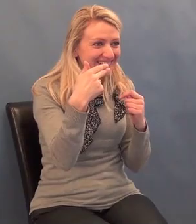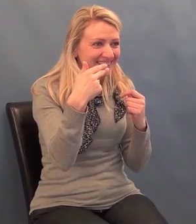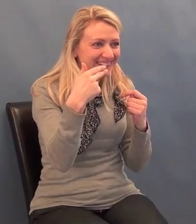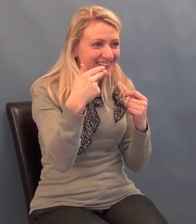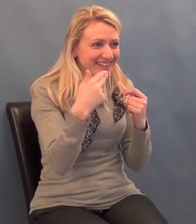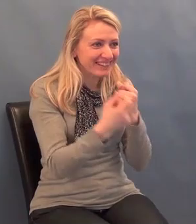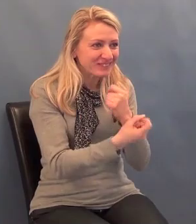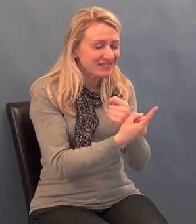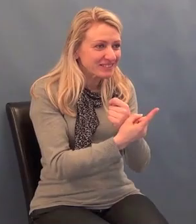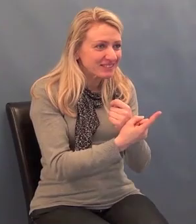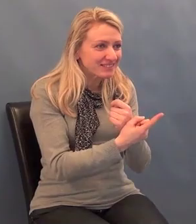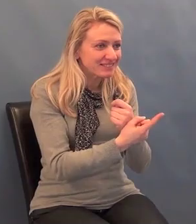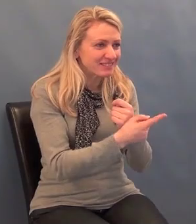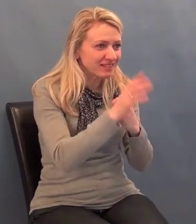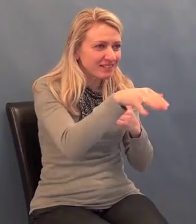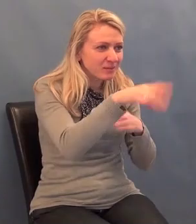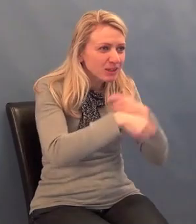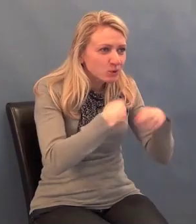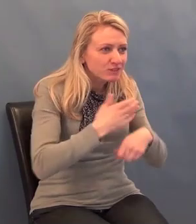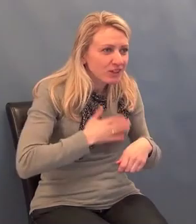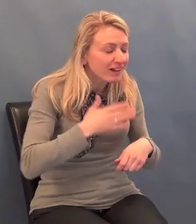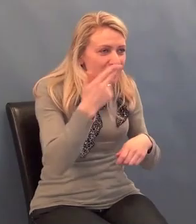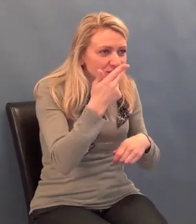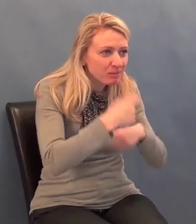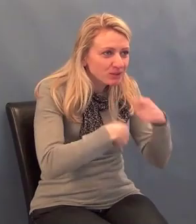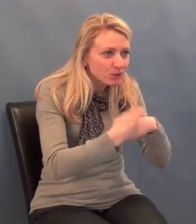A to dziwne! Ty pracujesz w sobotę, to znaczy w niedzielę pracujesz?